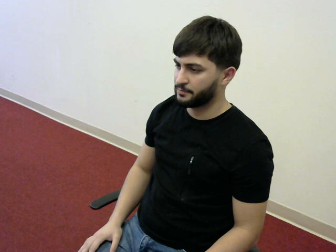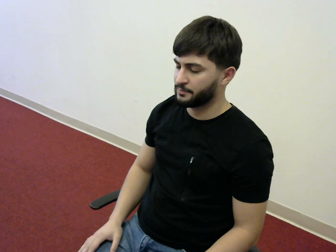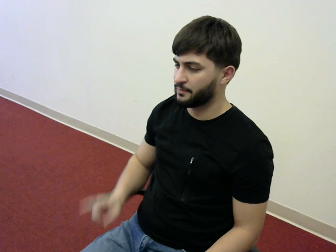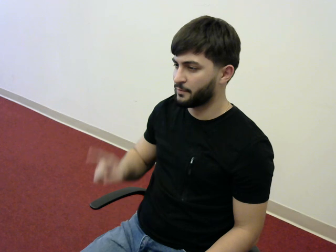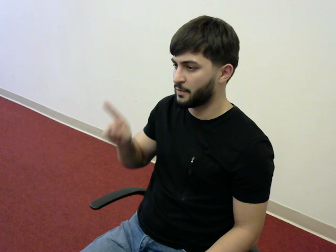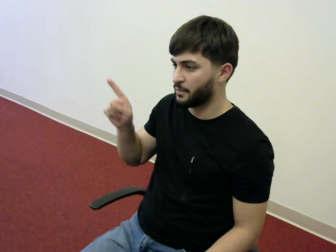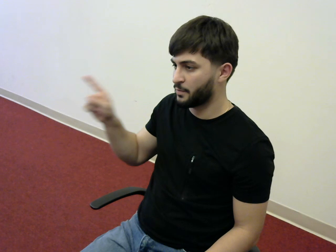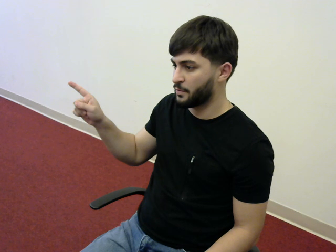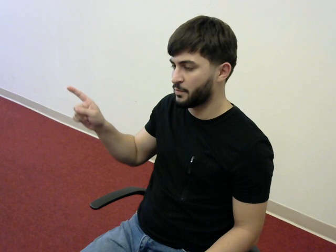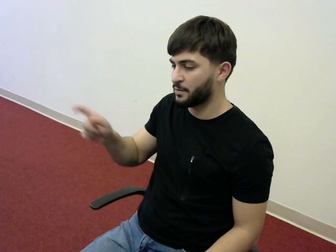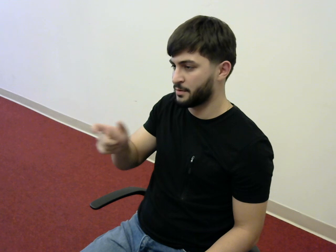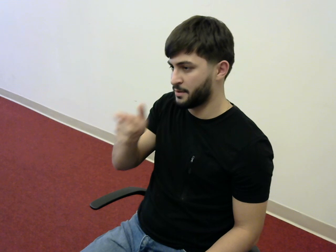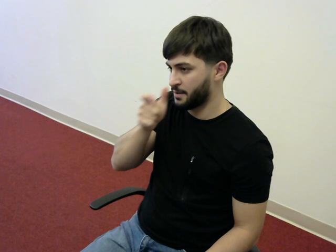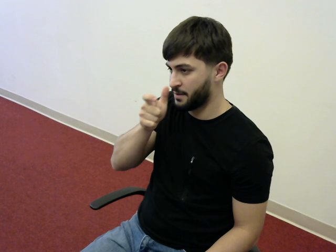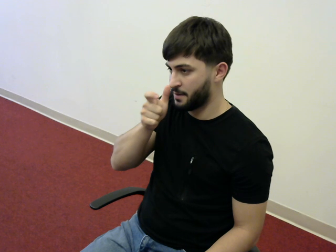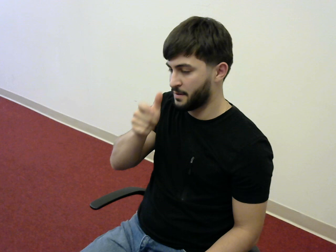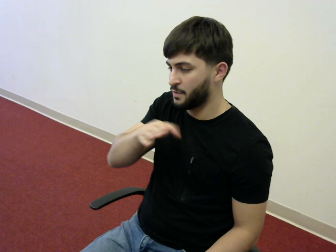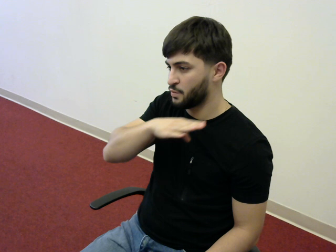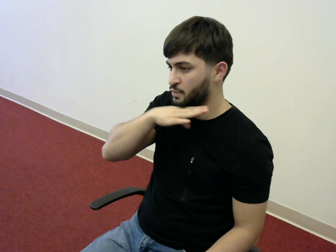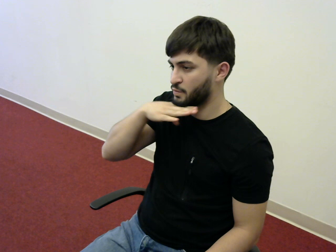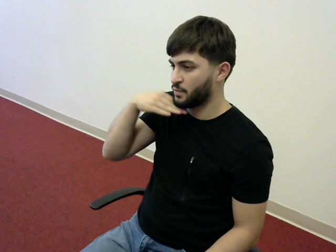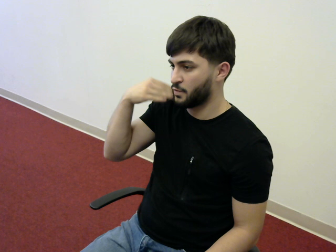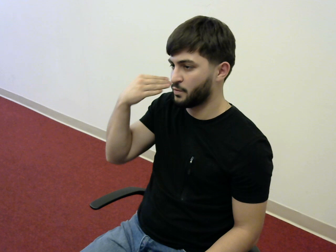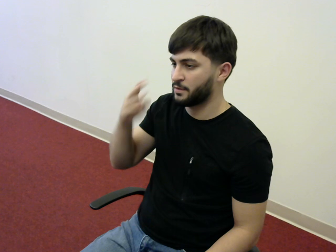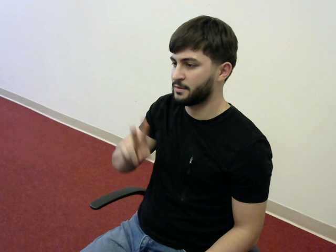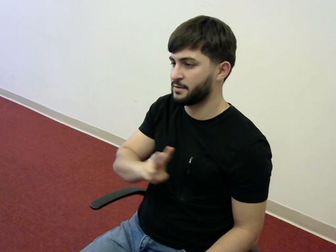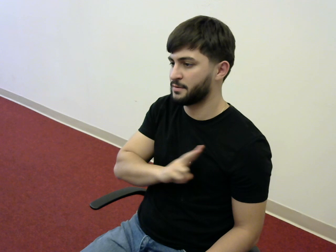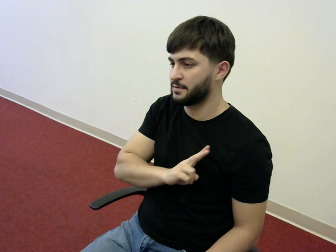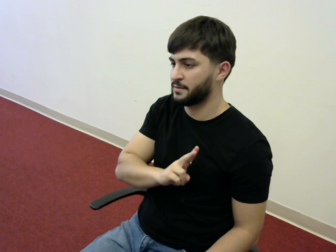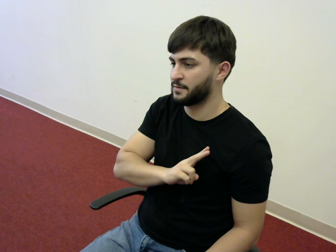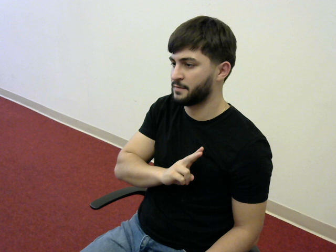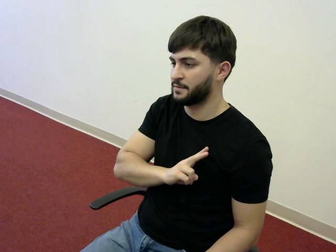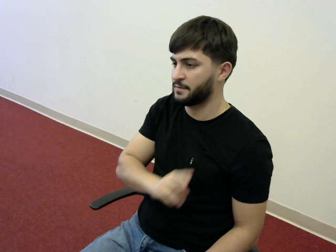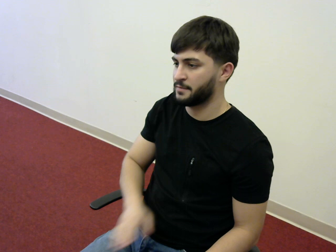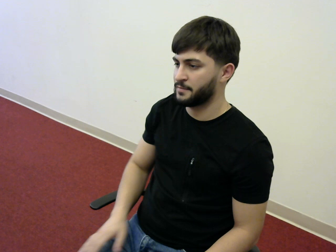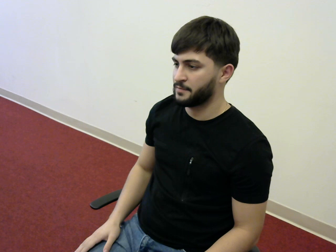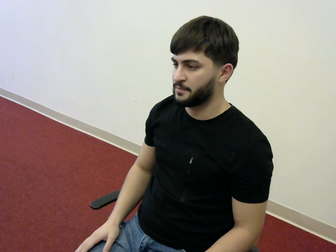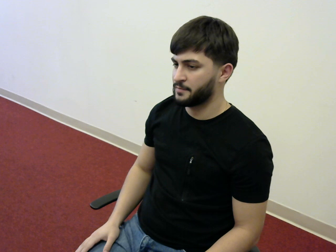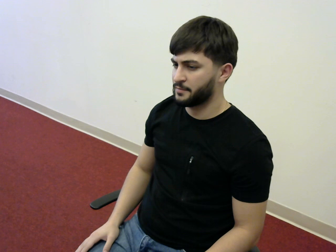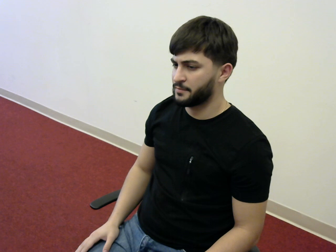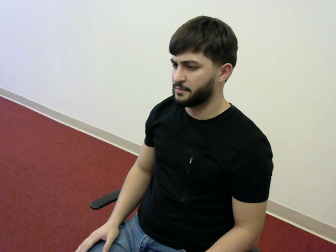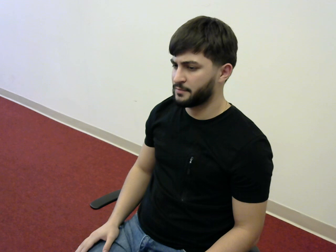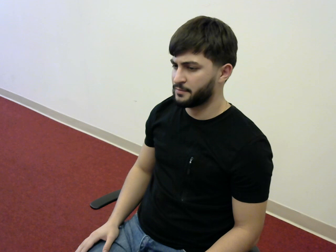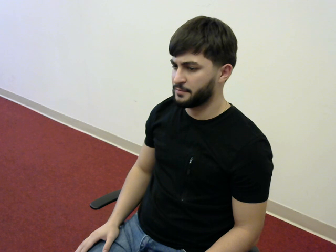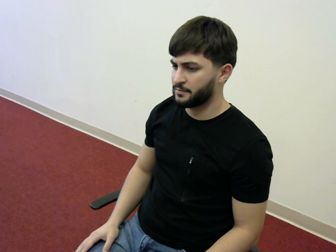O itləri çox sevir